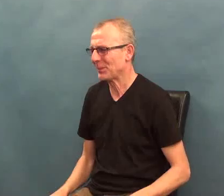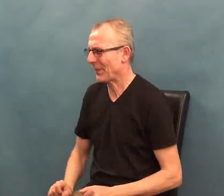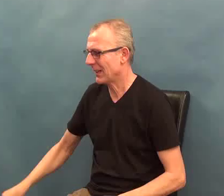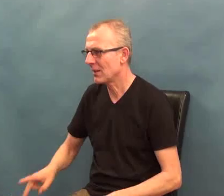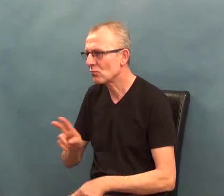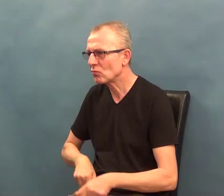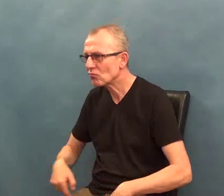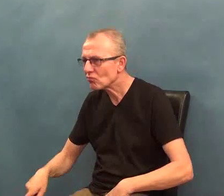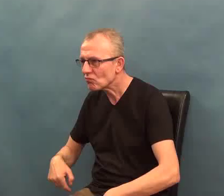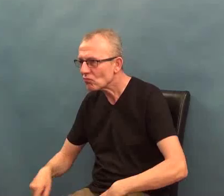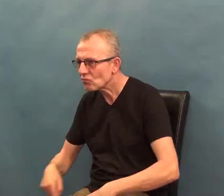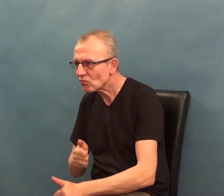Policjant idzie za nimi.